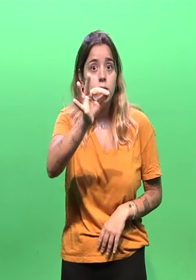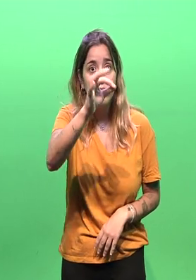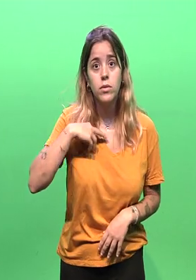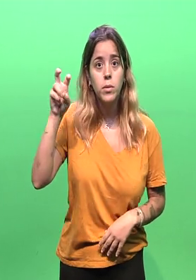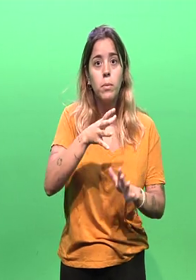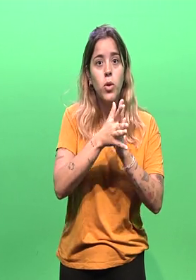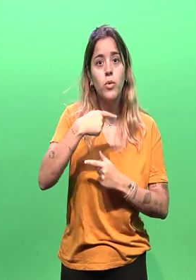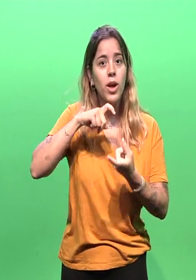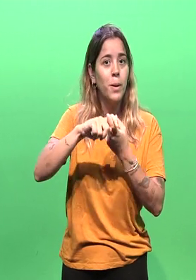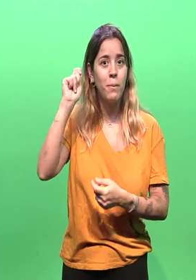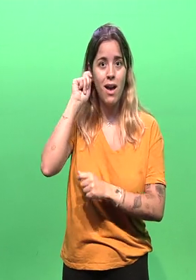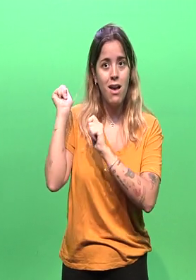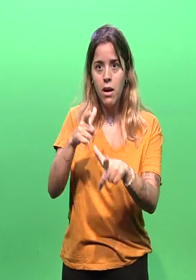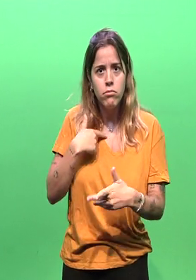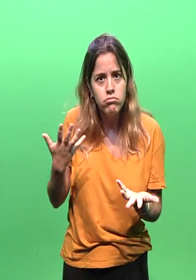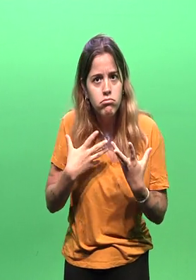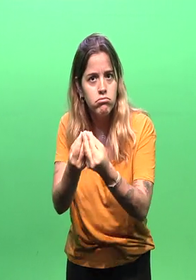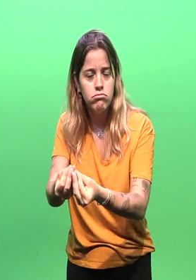Sí, vinc perquè han portat la meva germana i jo l'acompanyo.